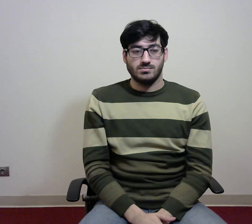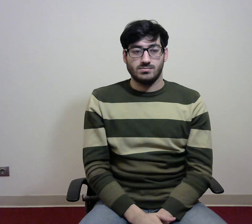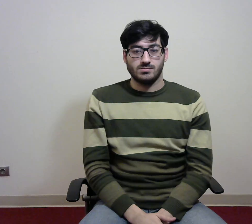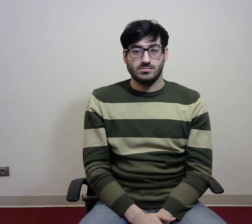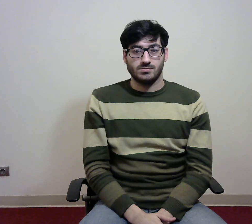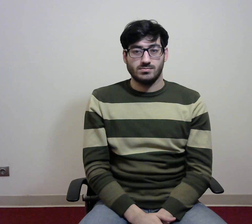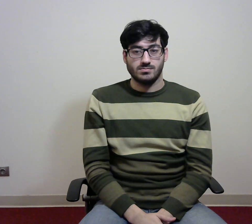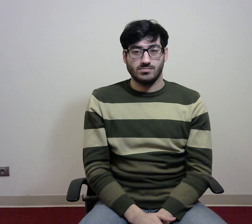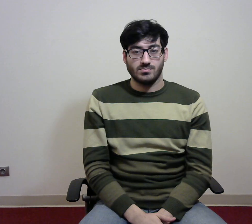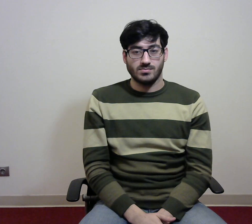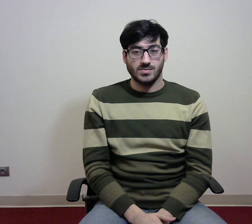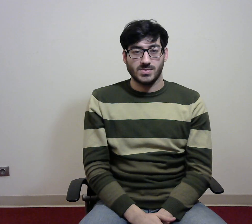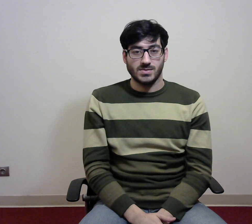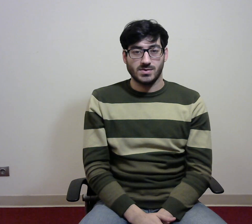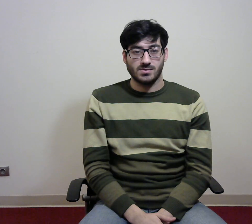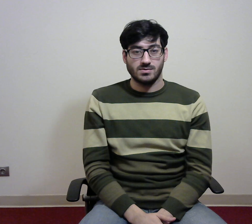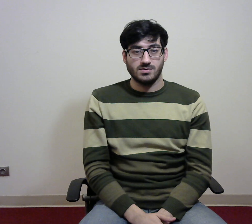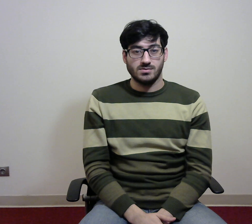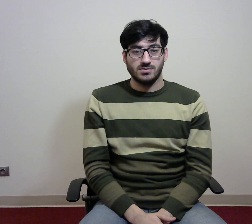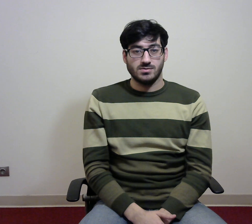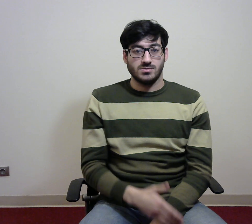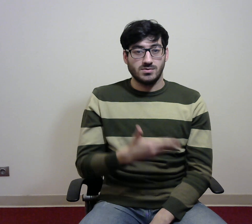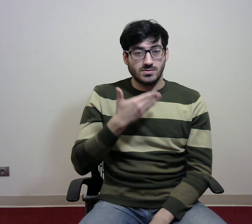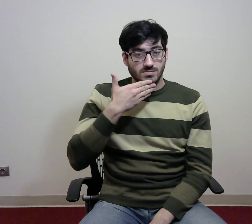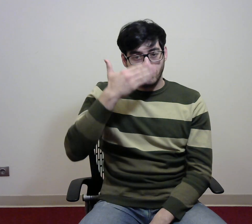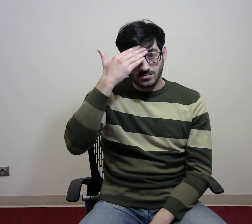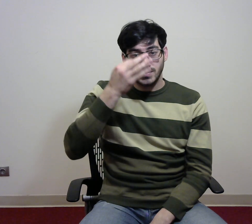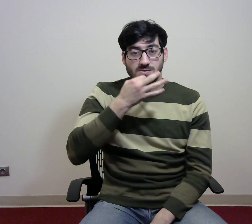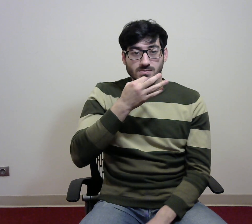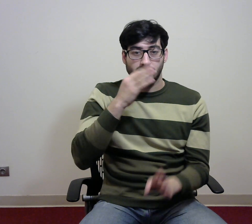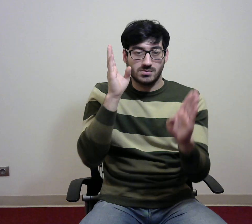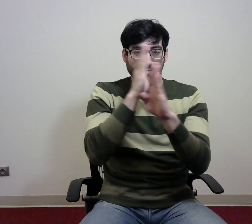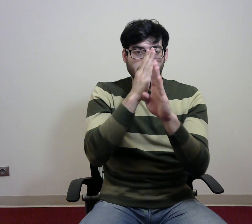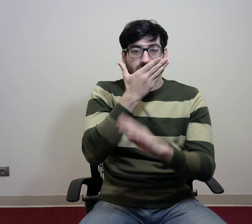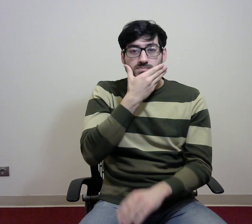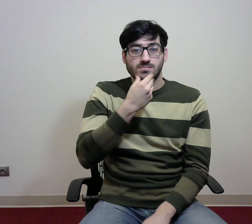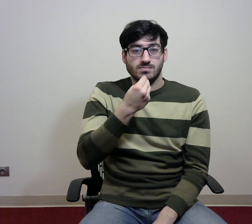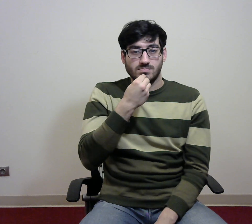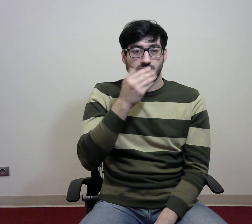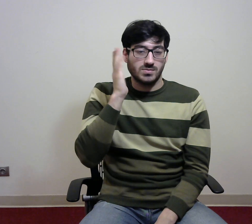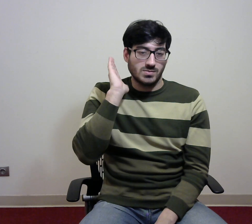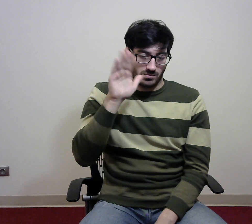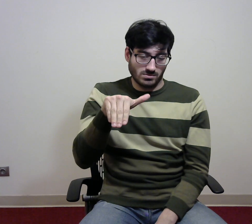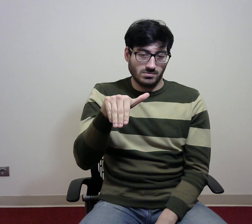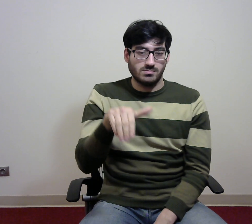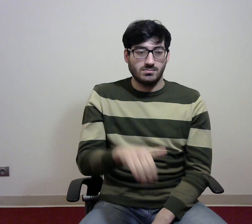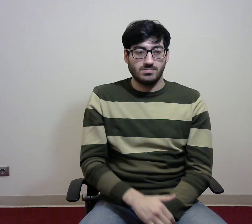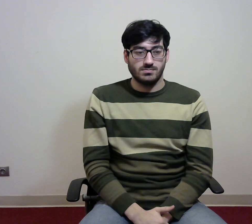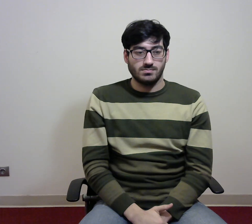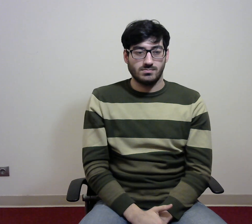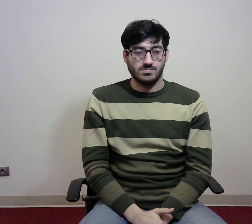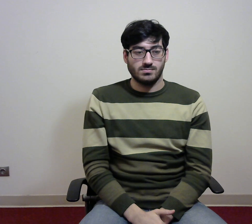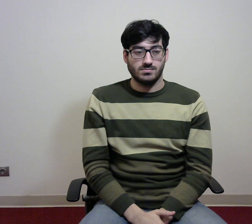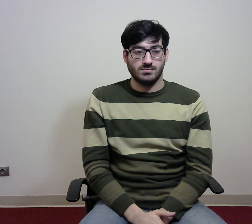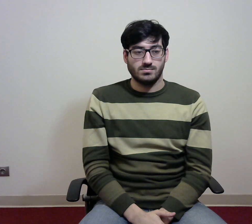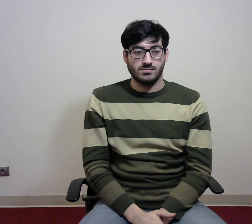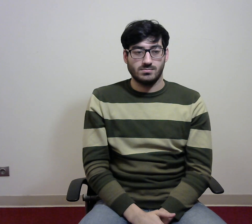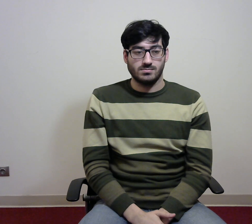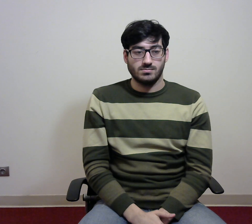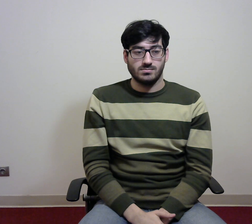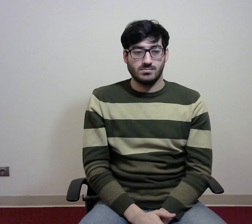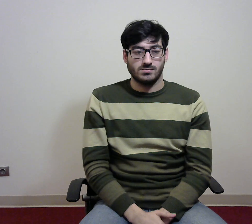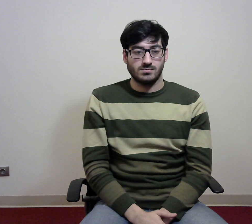Yazda havalar qəşəng olur